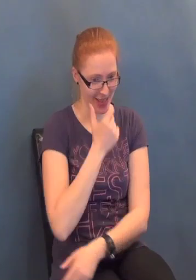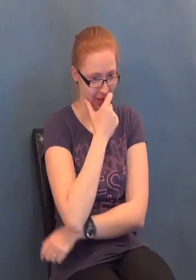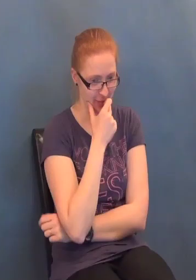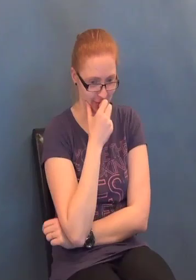I co teraz?